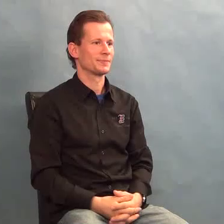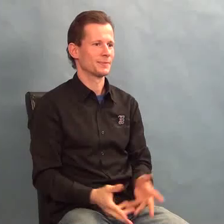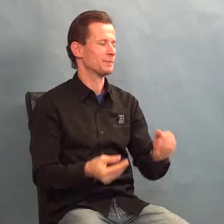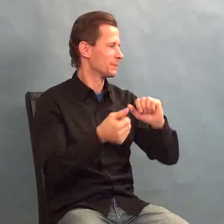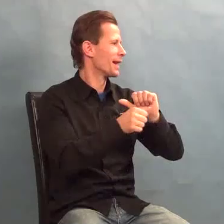Jest problem.